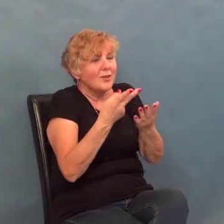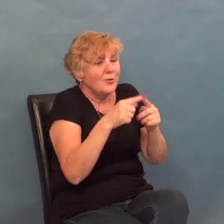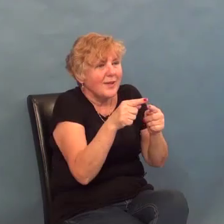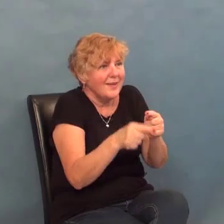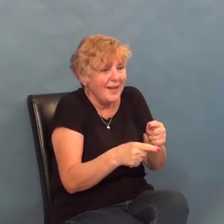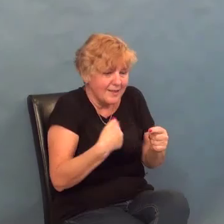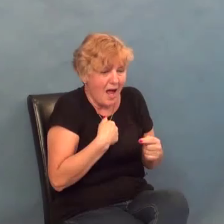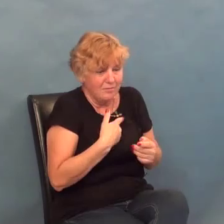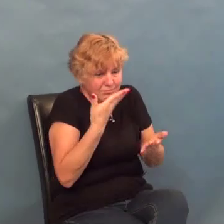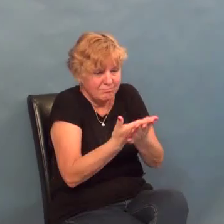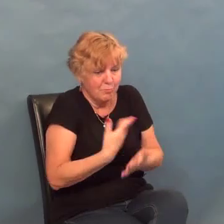Ja proponuję piątego.